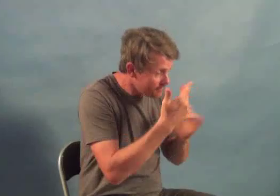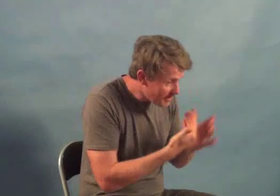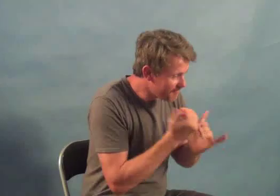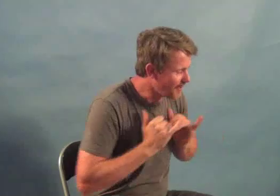Nowa szyba.